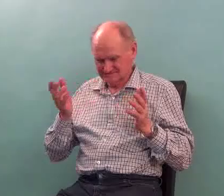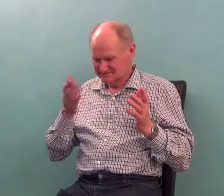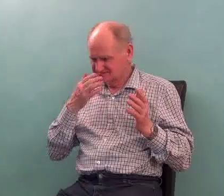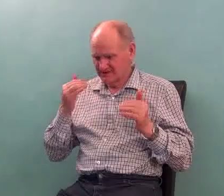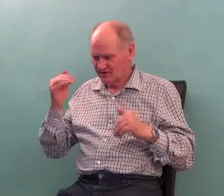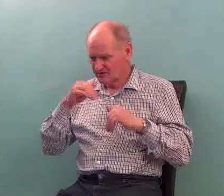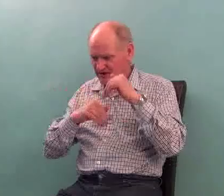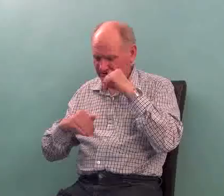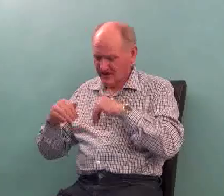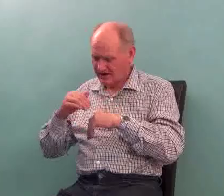Nie ma gór.